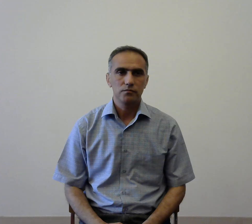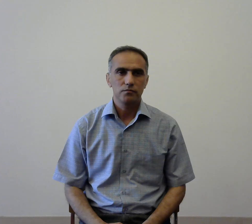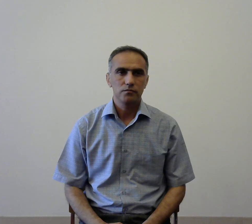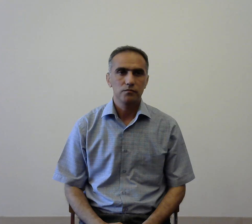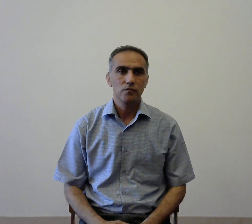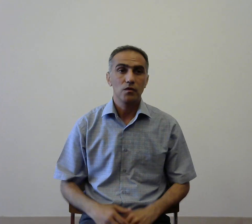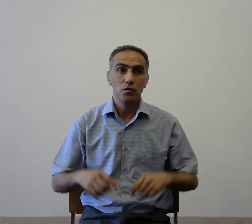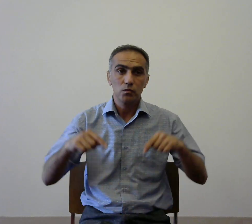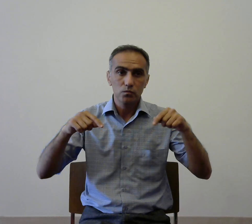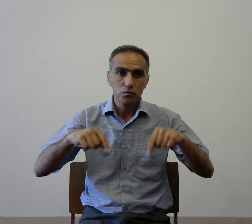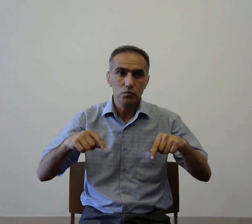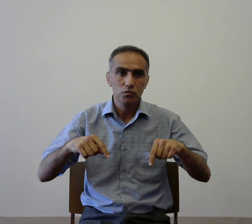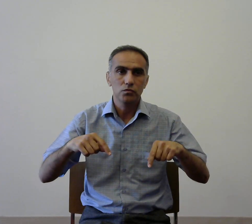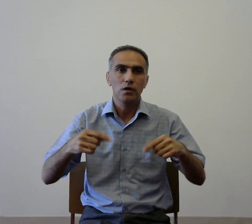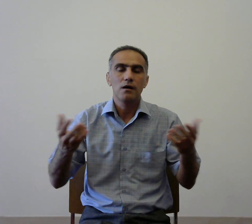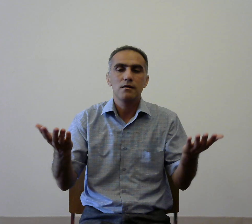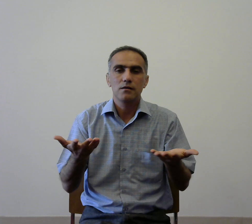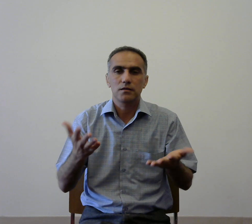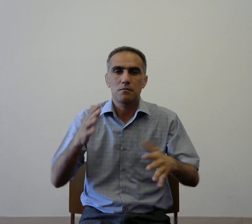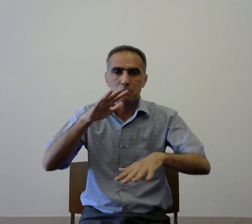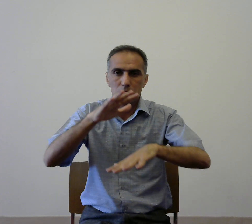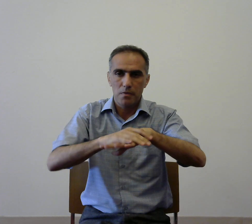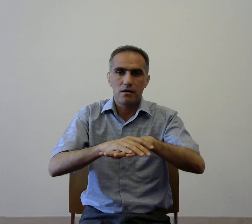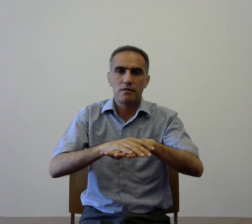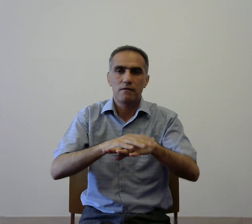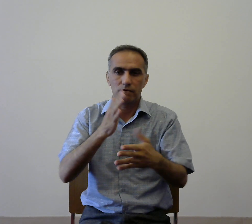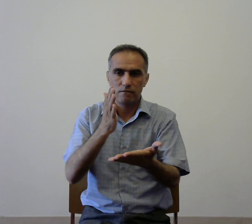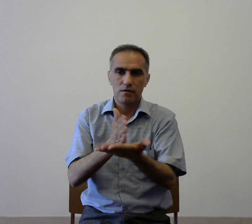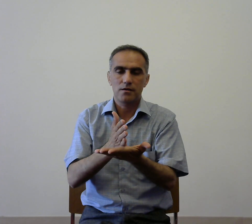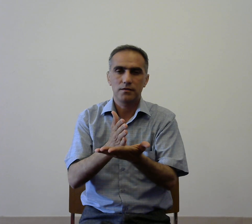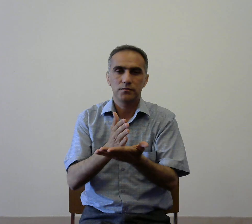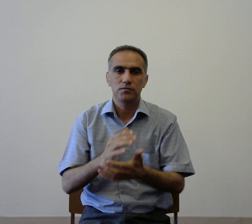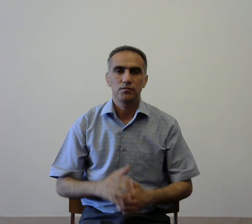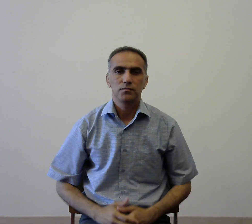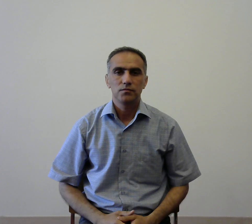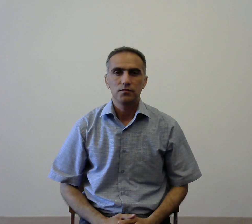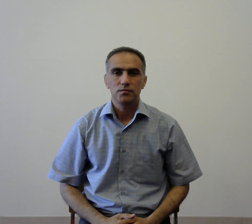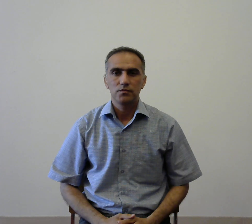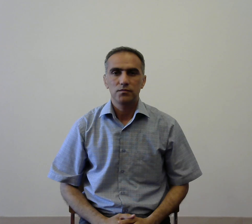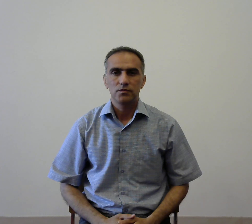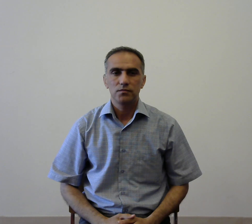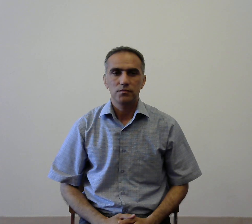Burda harda bank var?